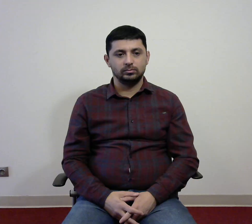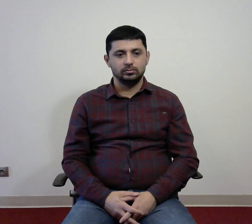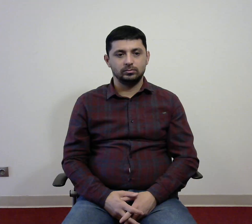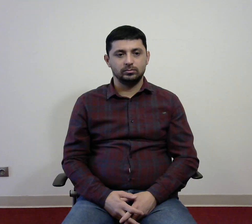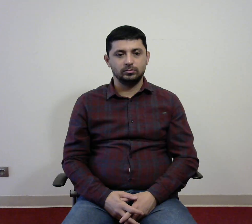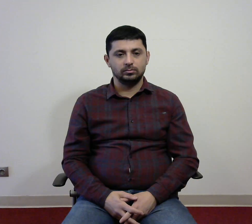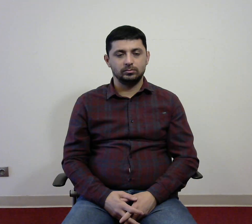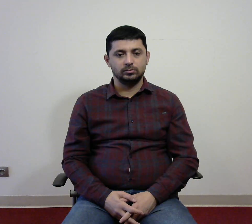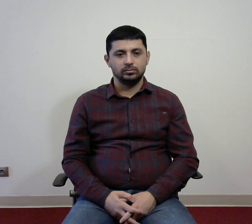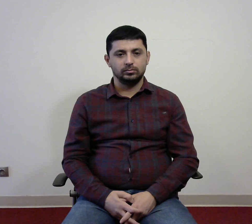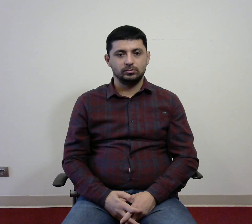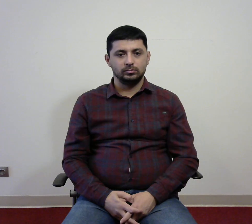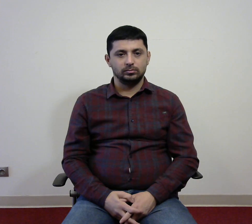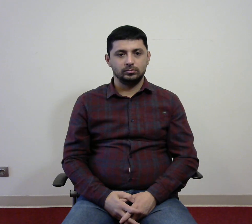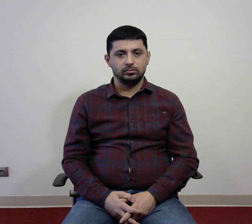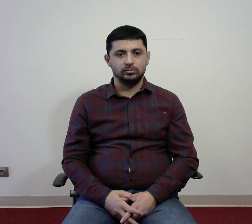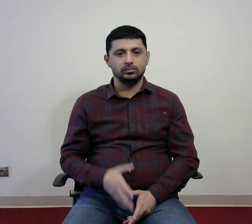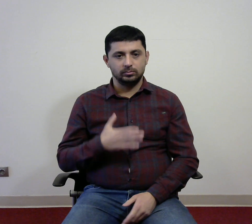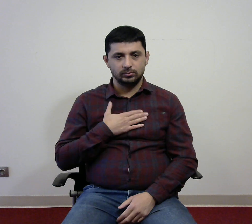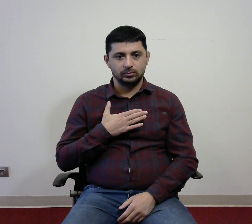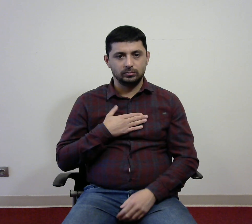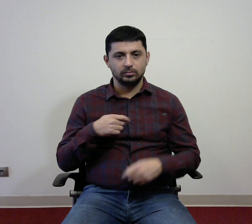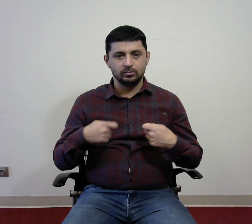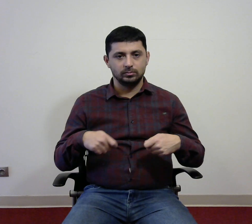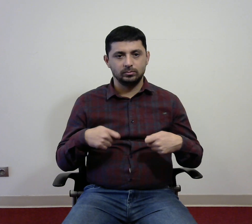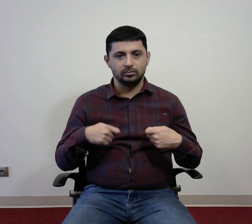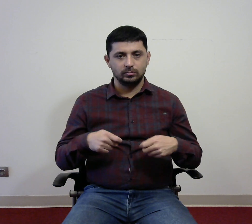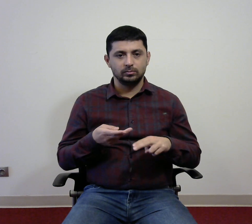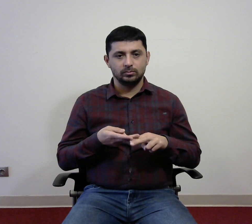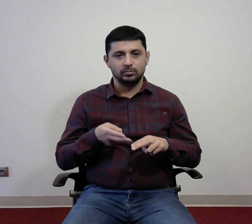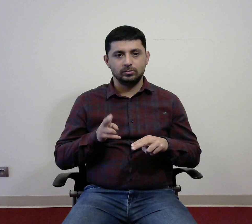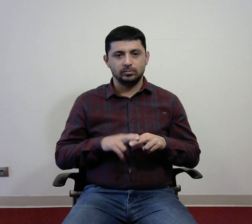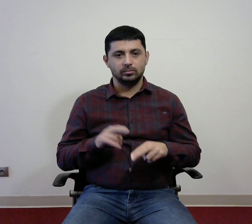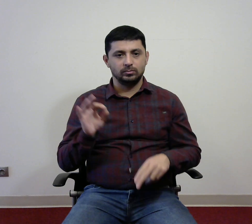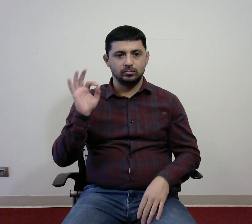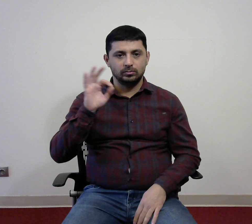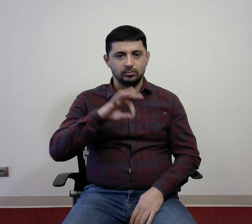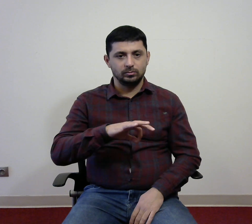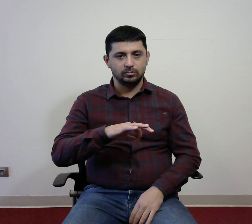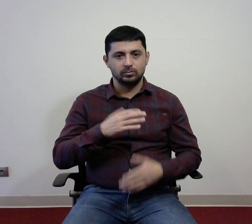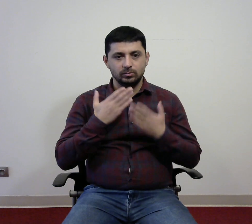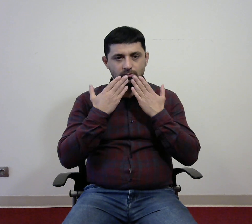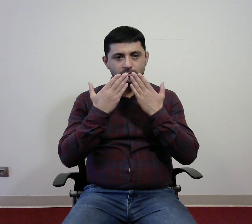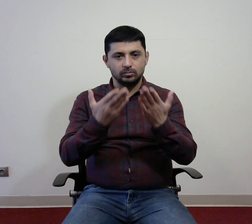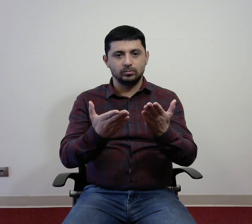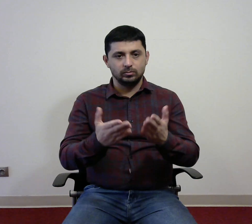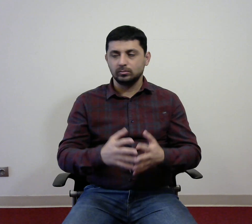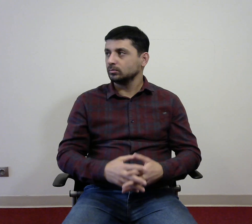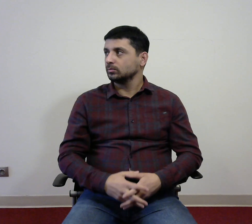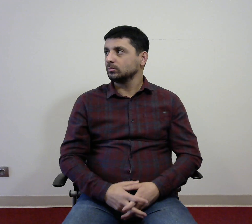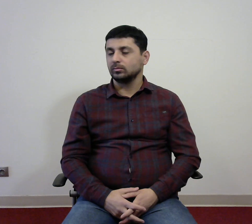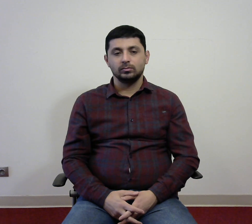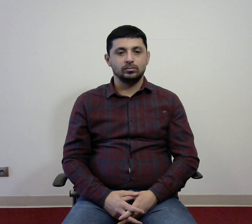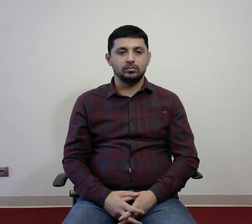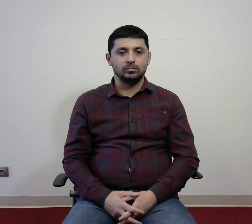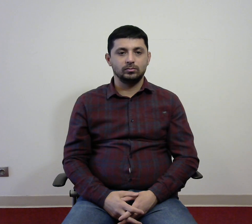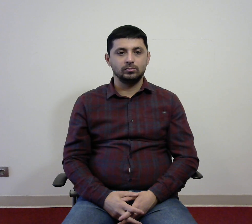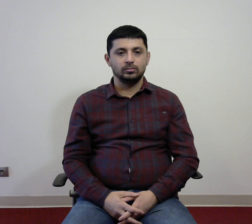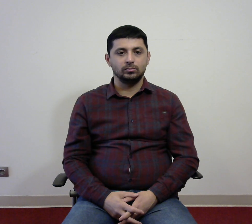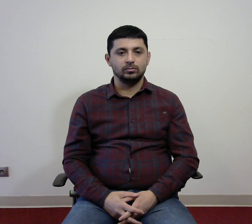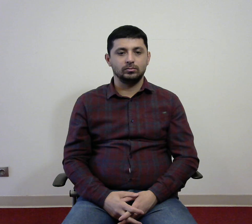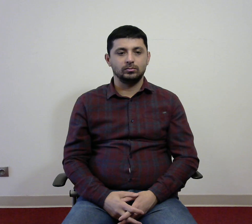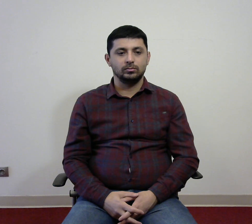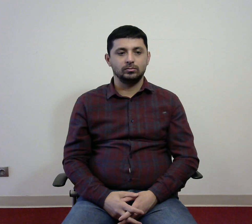Mən satıcıdan bu barədə soruşdum